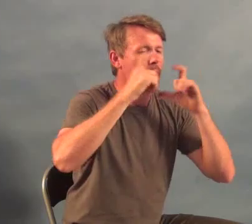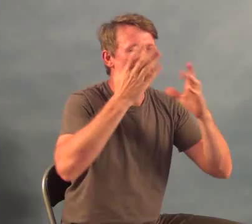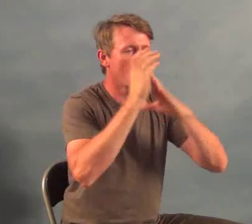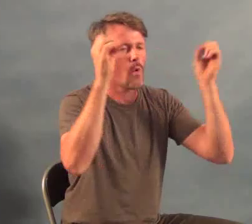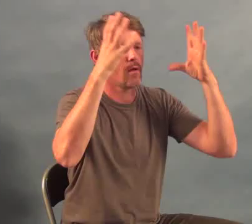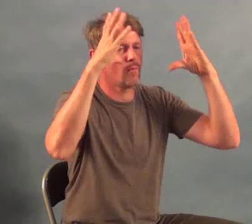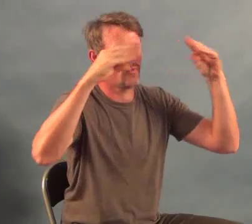Alarm ucichł.